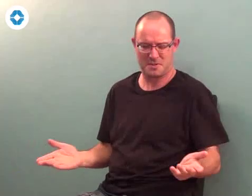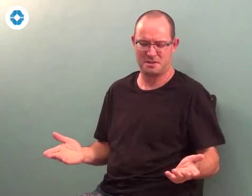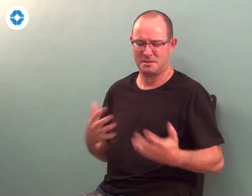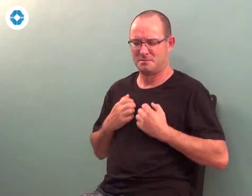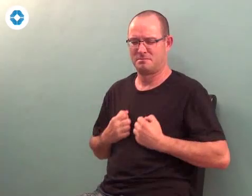Ktoś jest smutny.